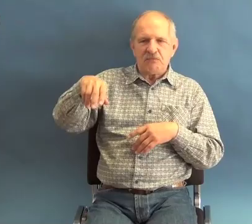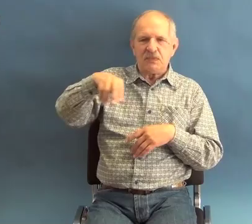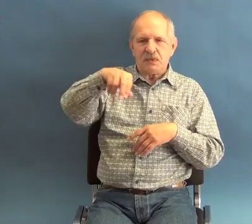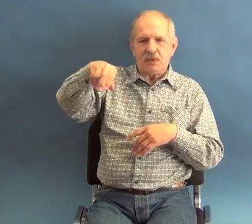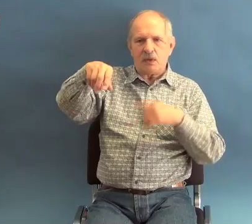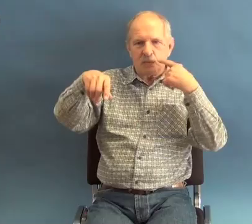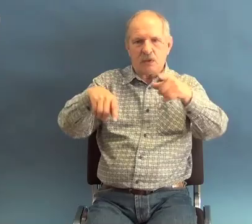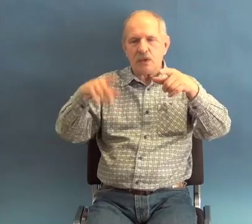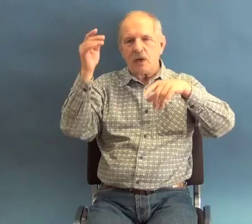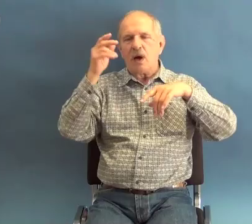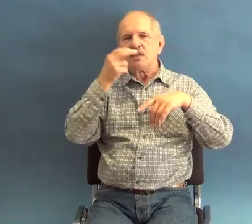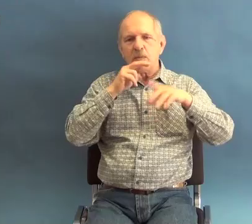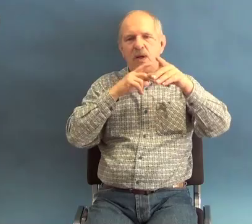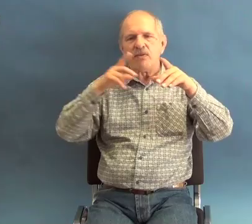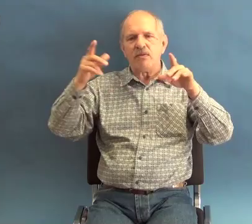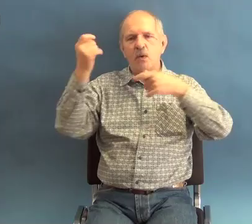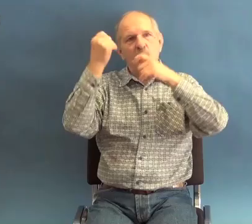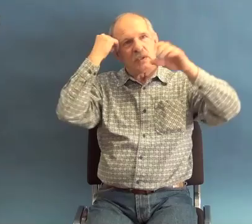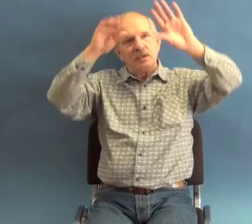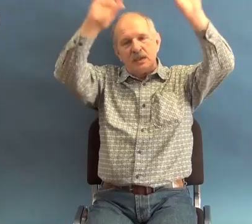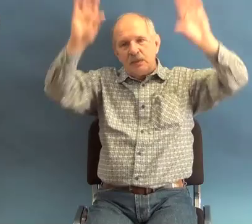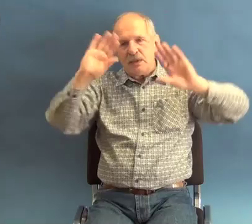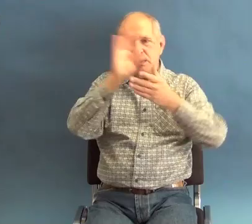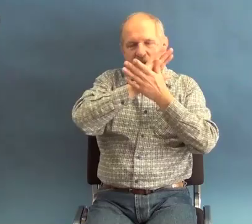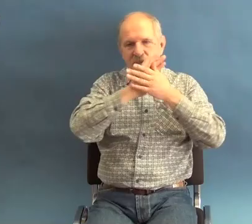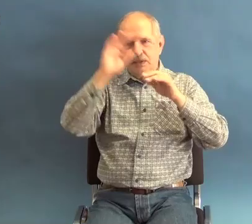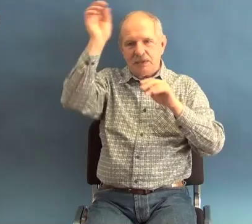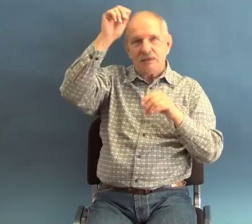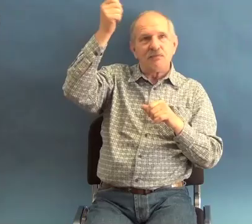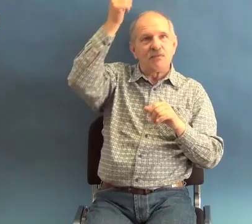Zauważa Chaplina, który naprawia szybę.